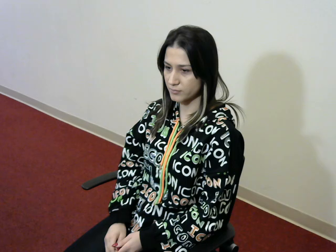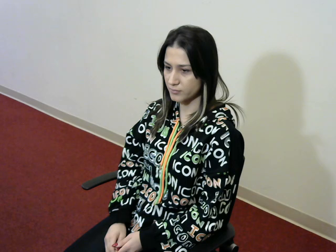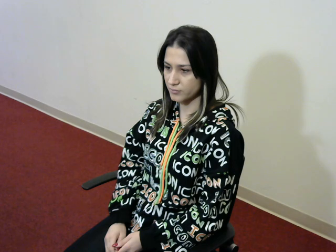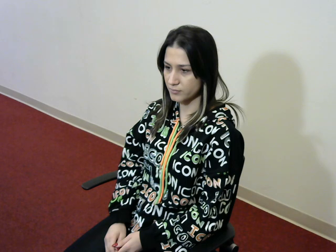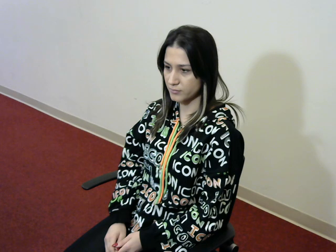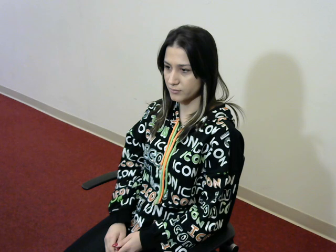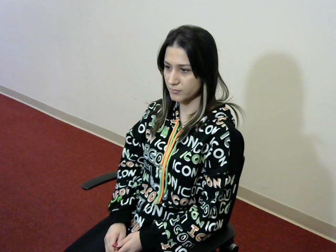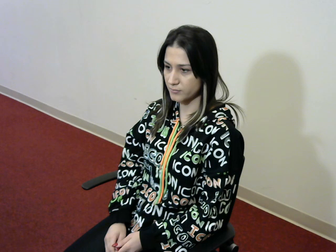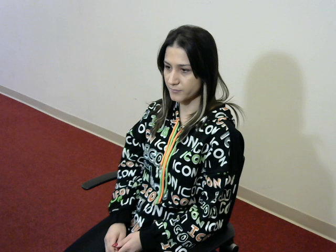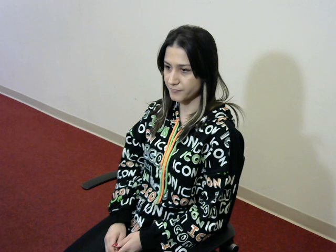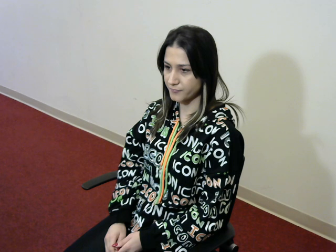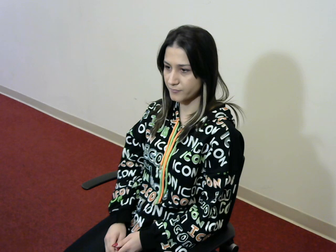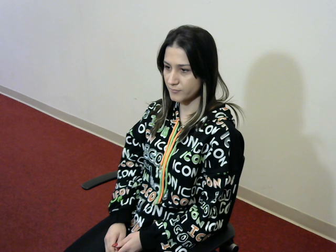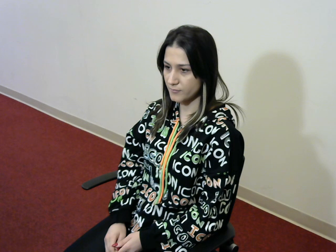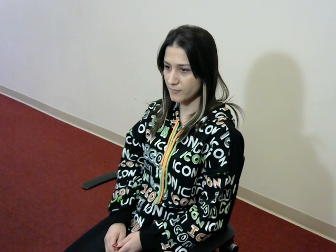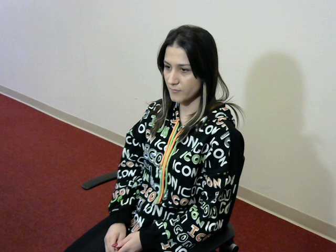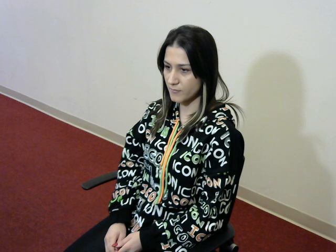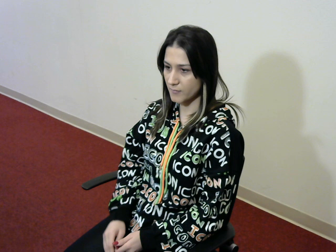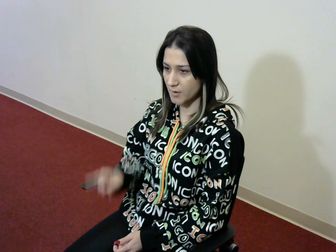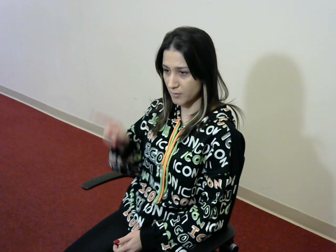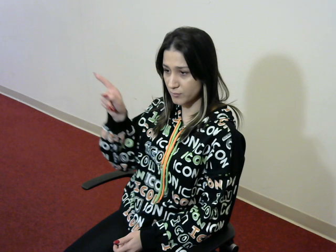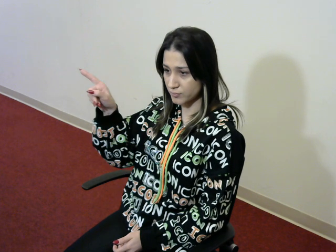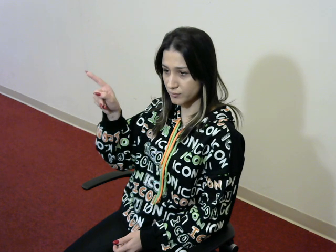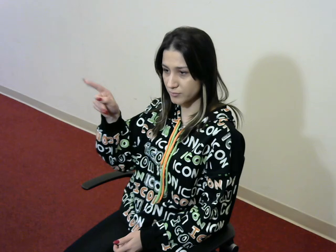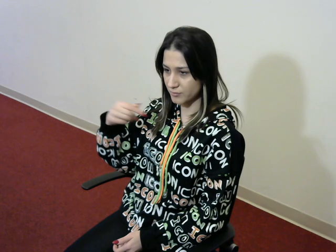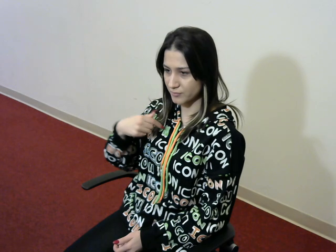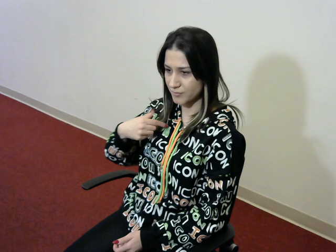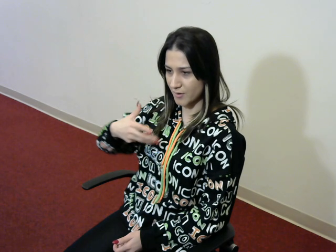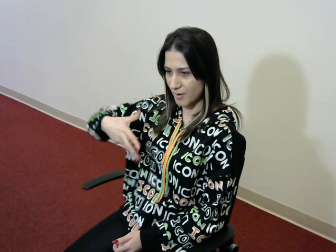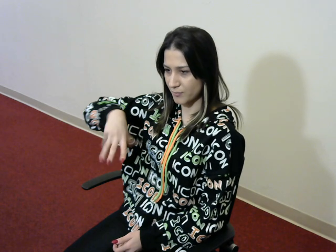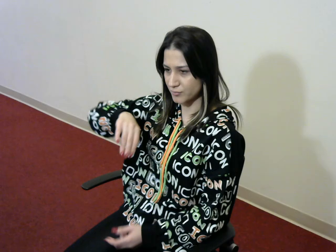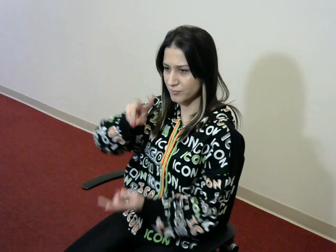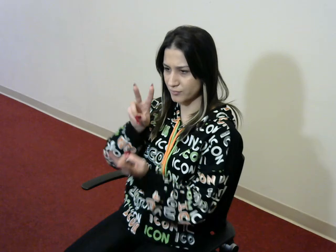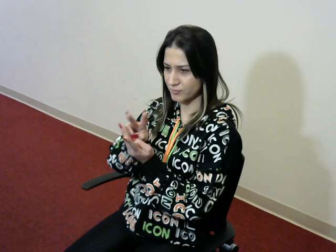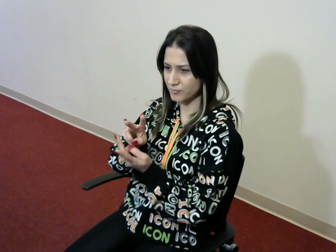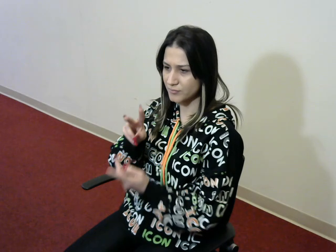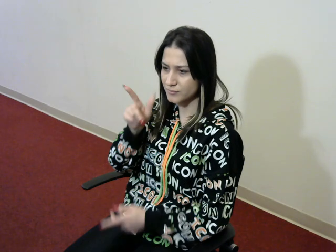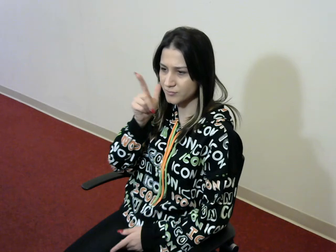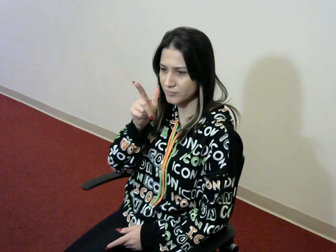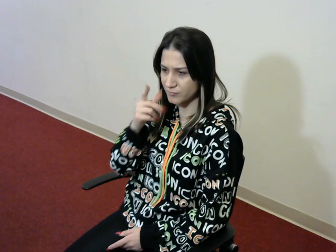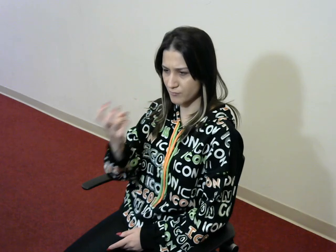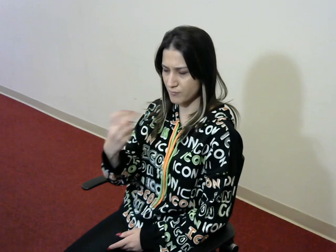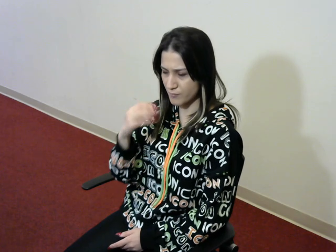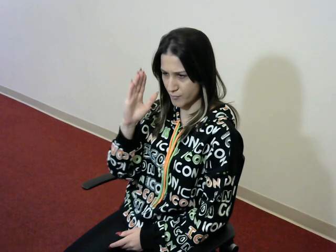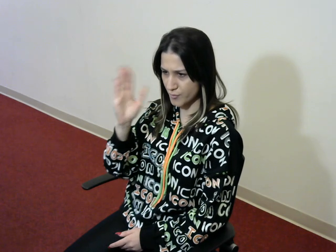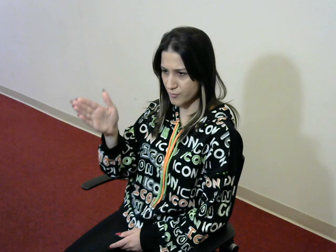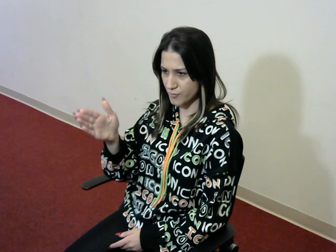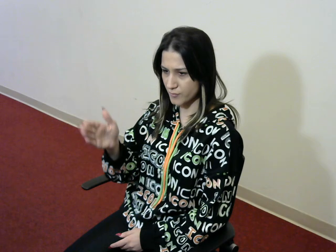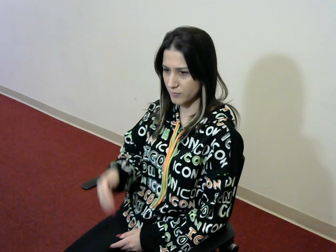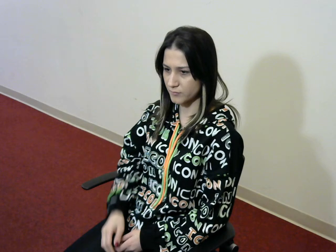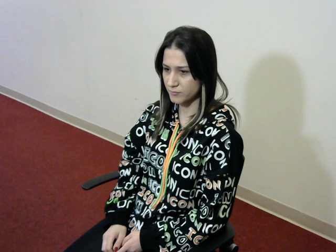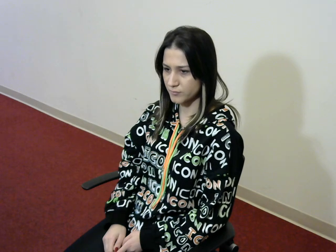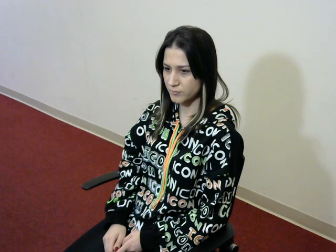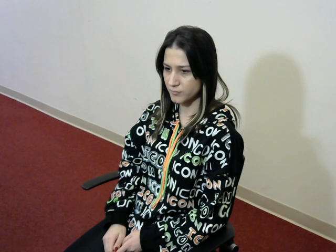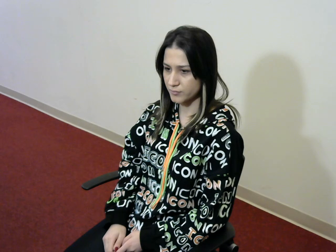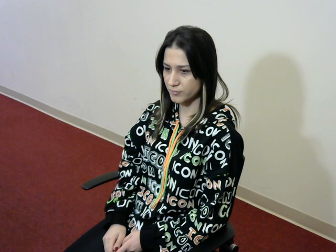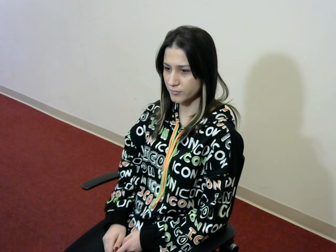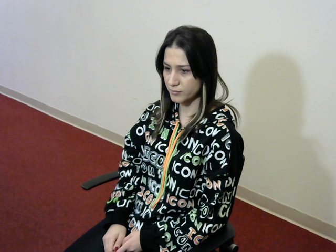O, bizi görməyə birisigün gələcək